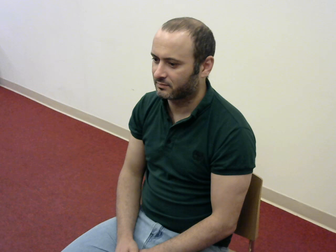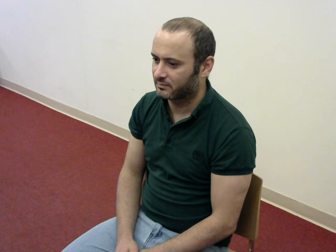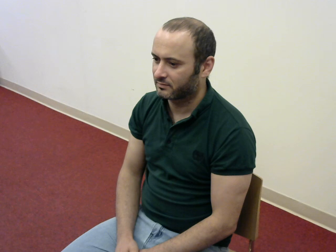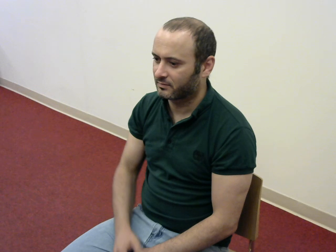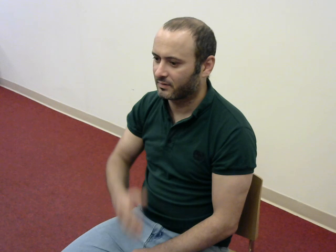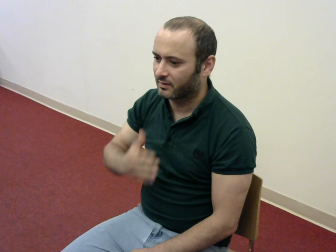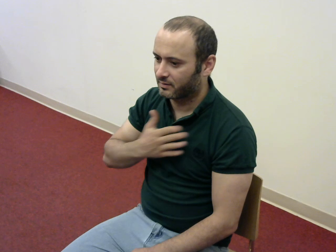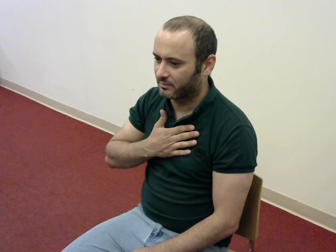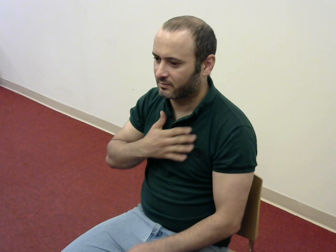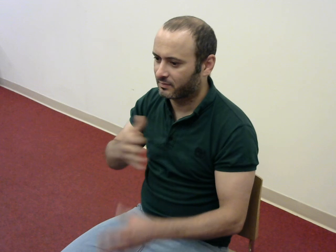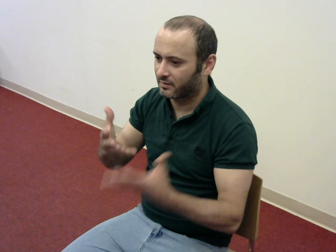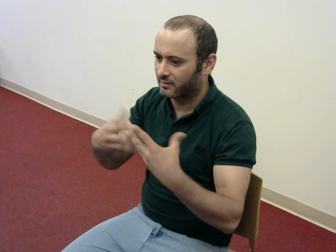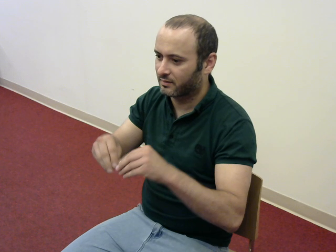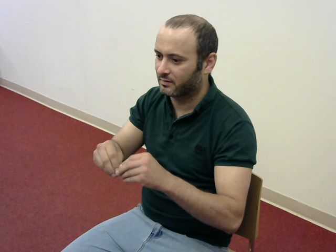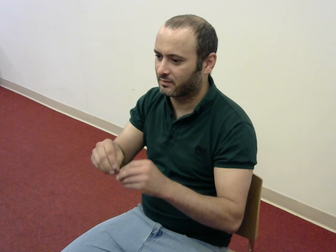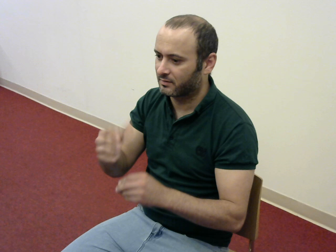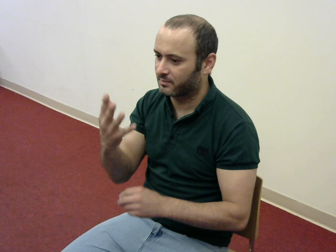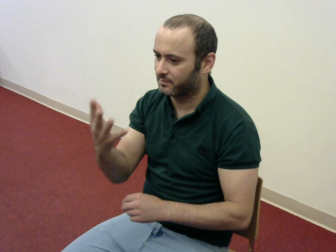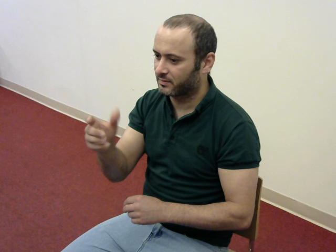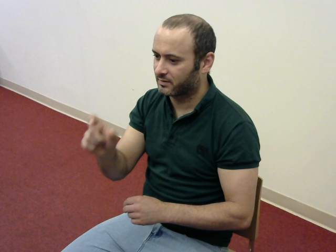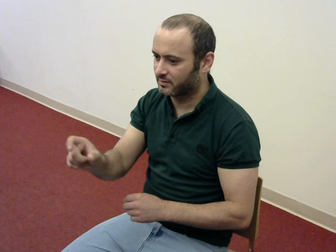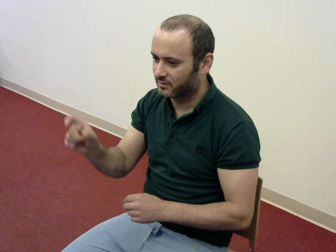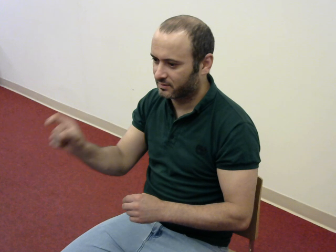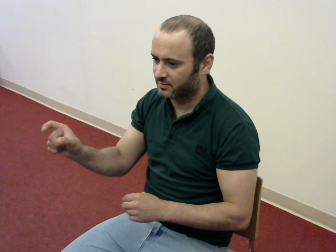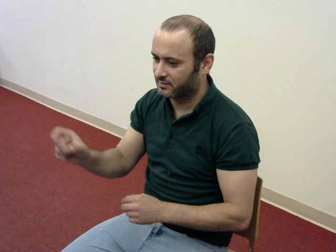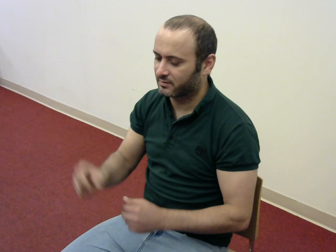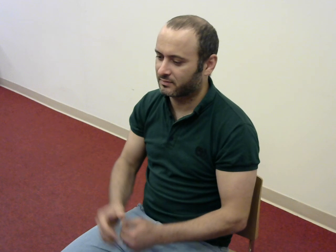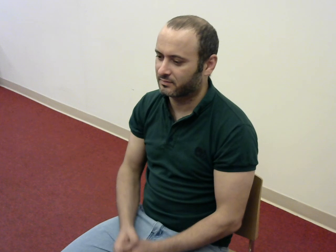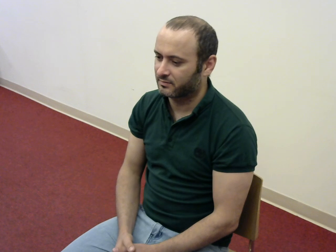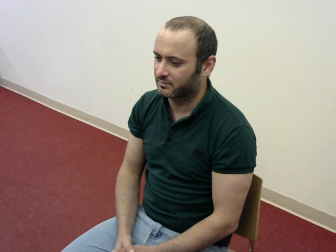Biz ailədə 5 nəfərik